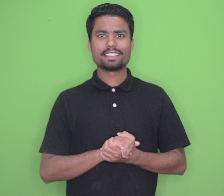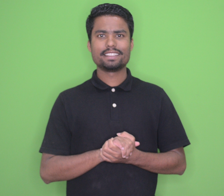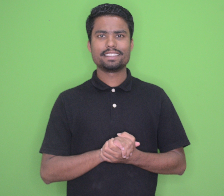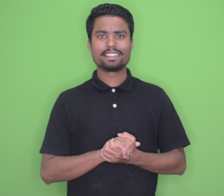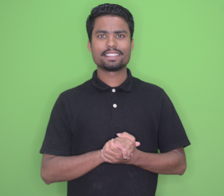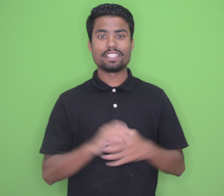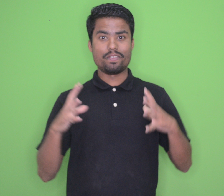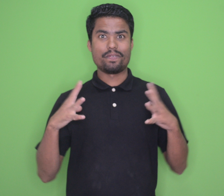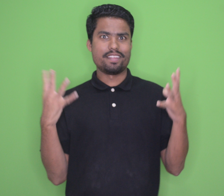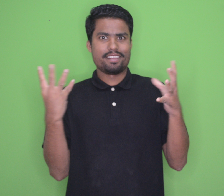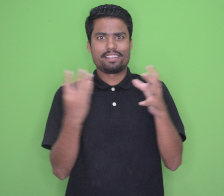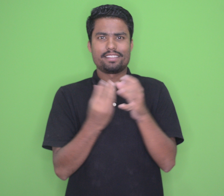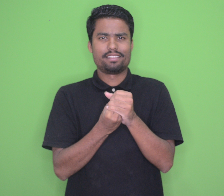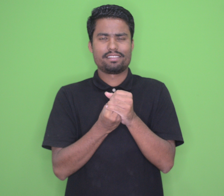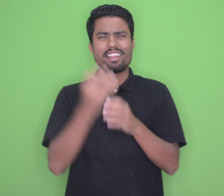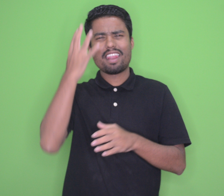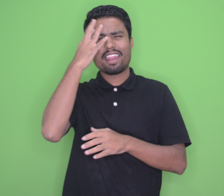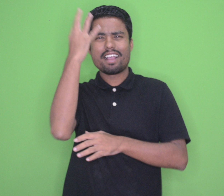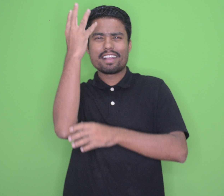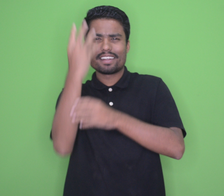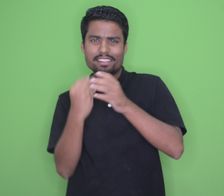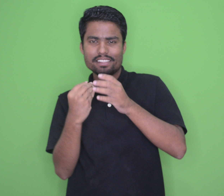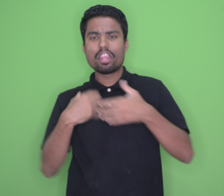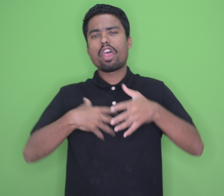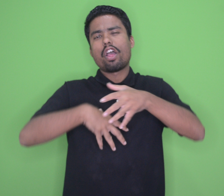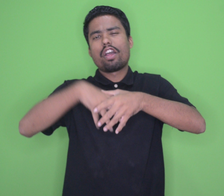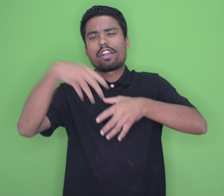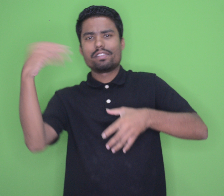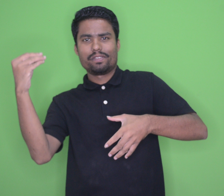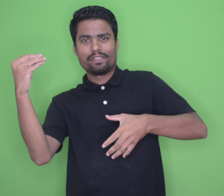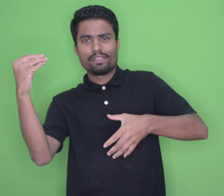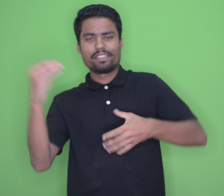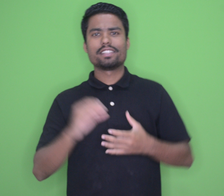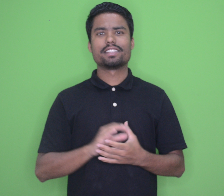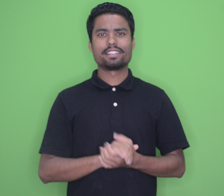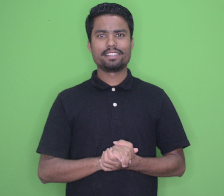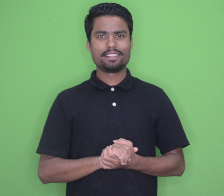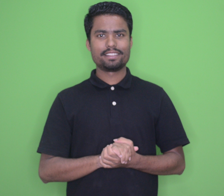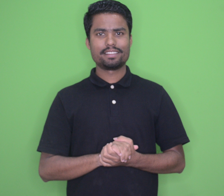we are going out in night